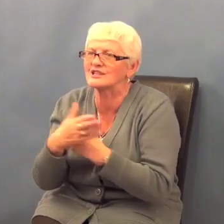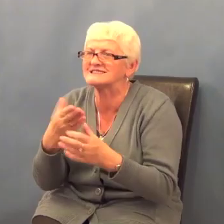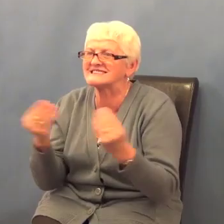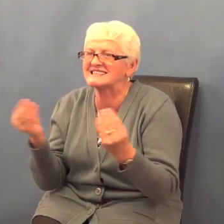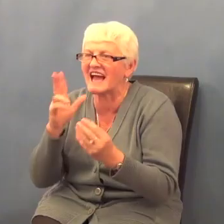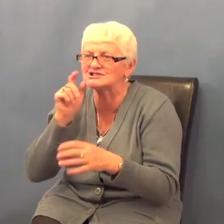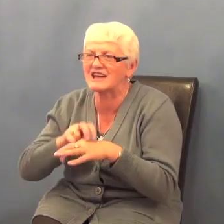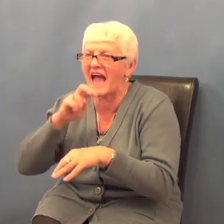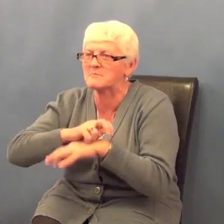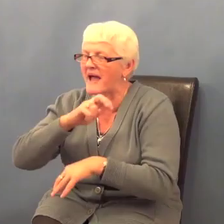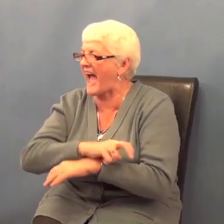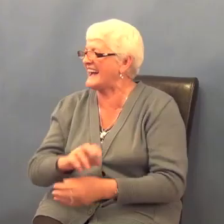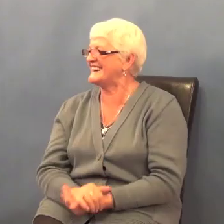Żaba zniknęła.